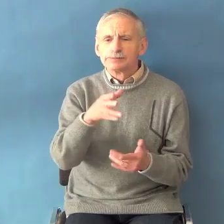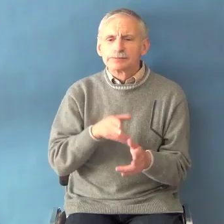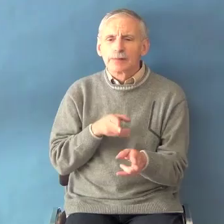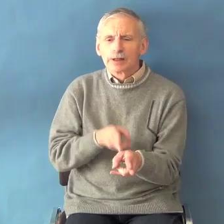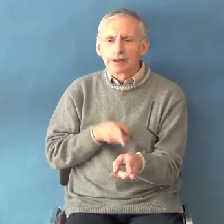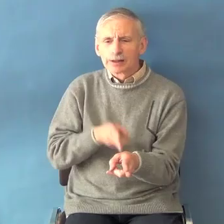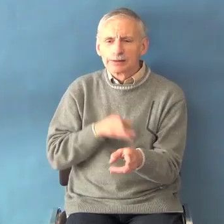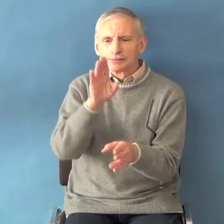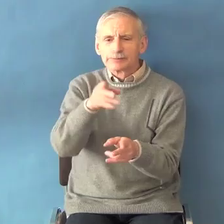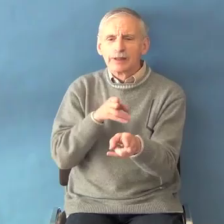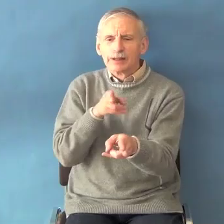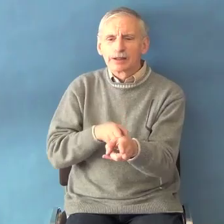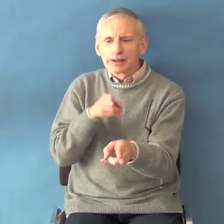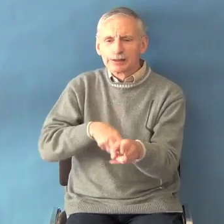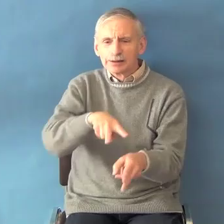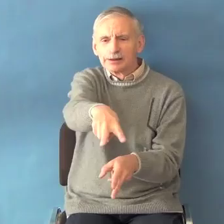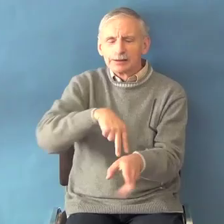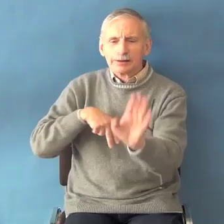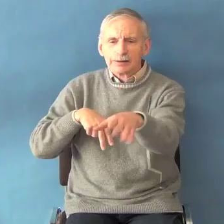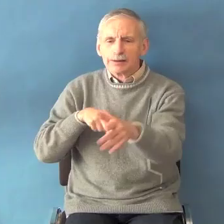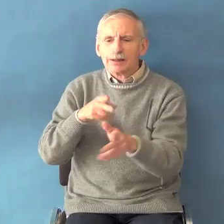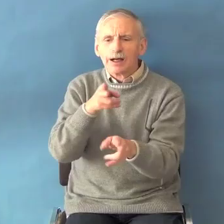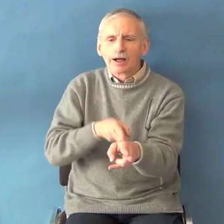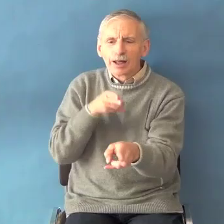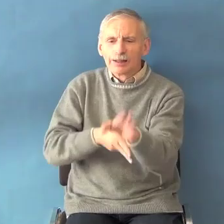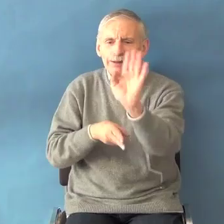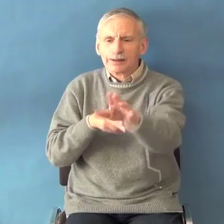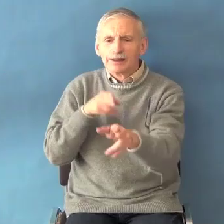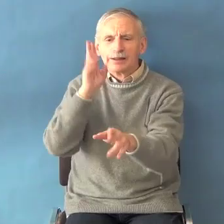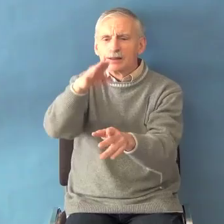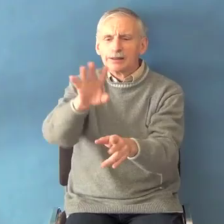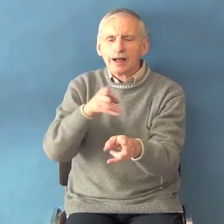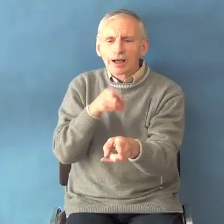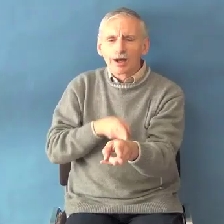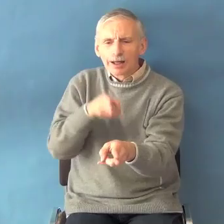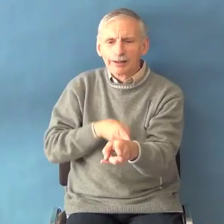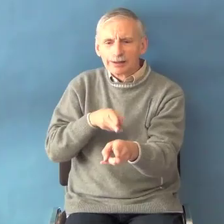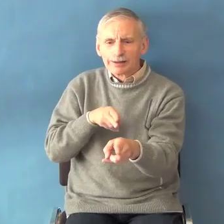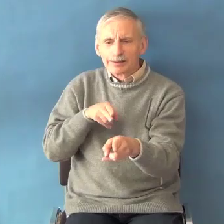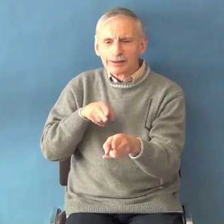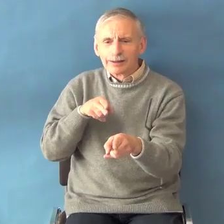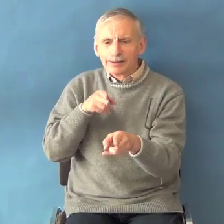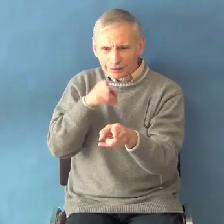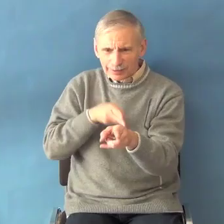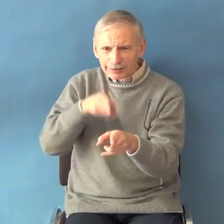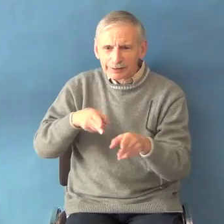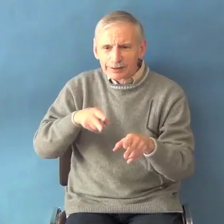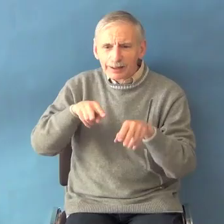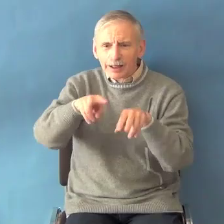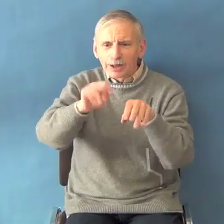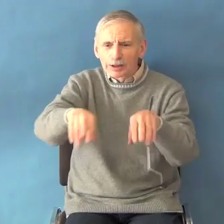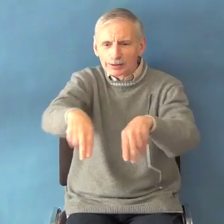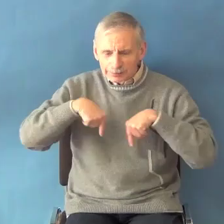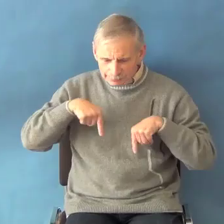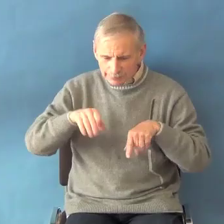Tory kolejowe.